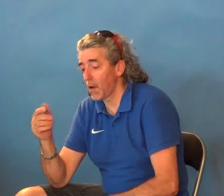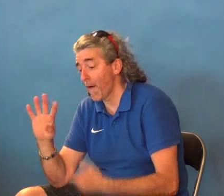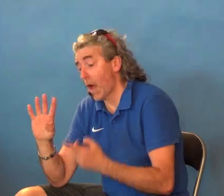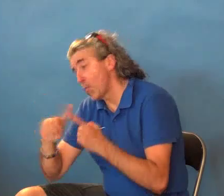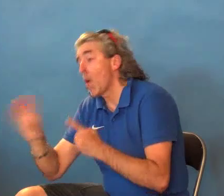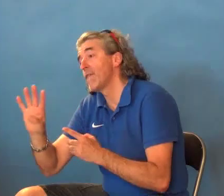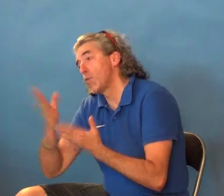Po czwartej.